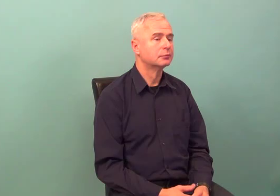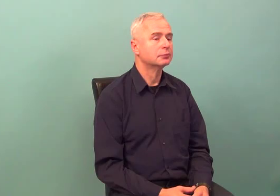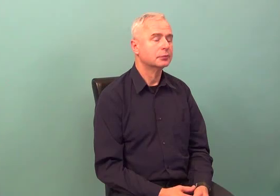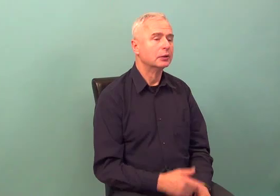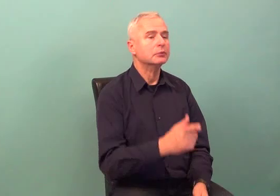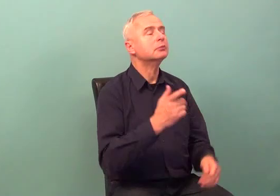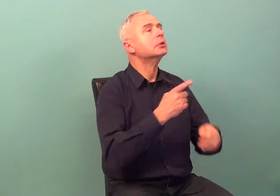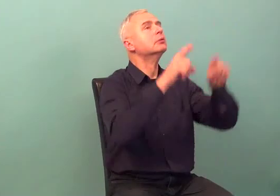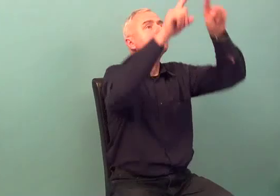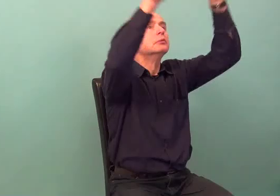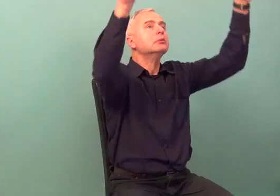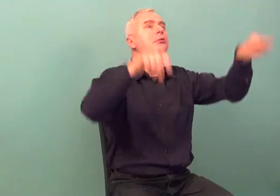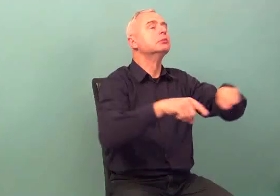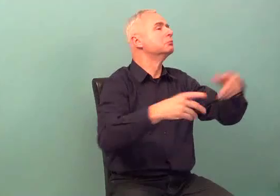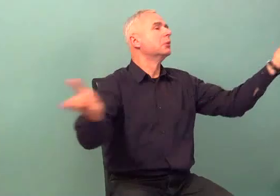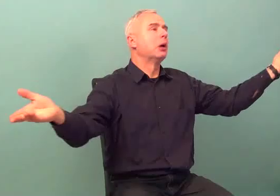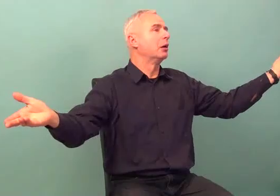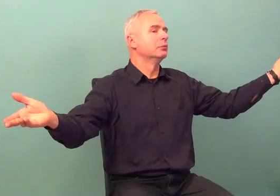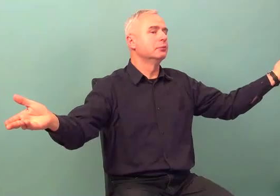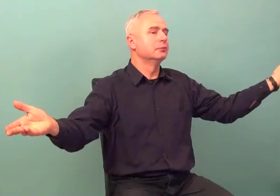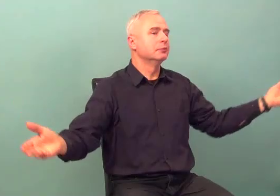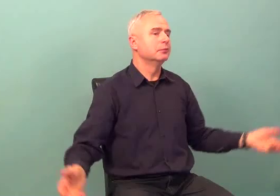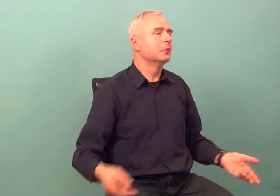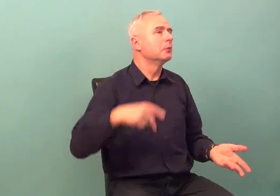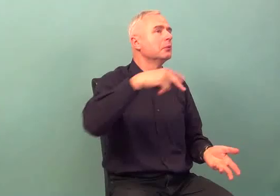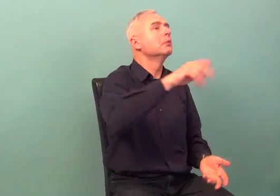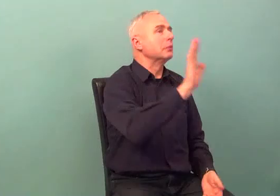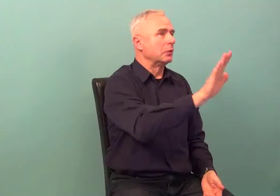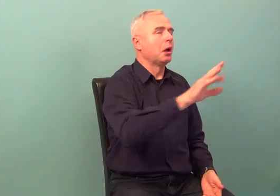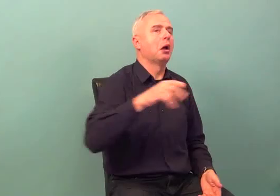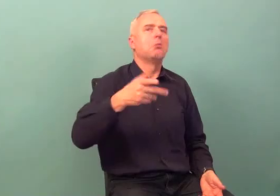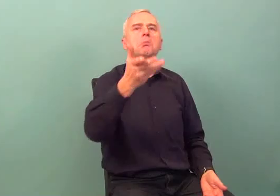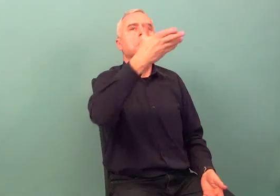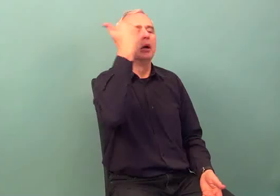Nie ma kwadratowych znaków. Są znaki dla pieszych, ale takich nie ma.